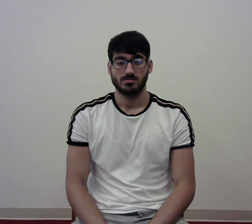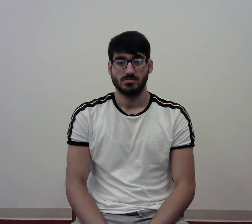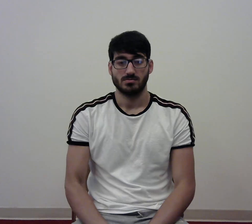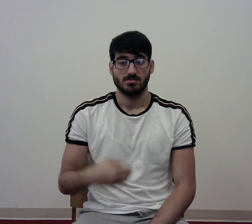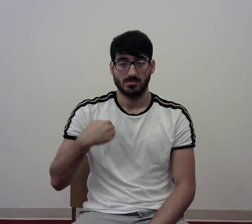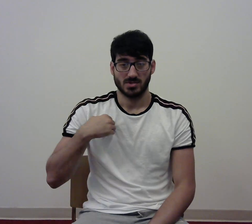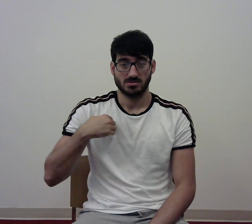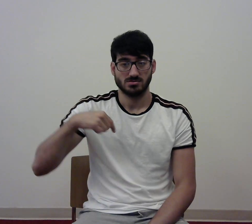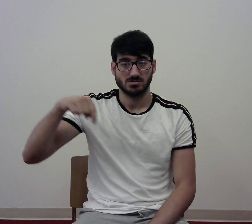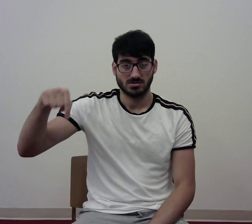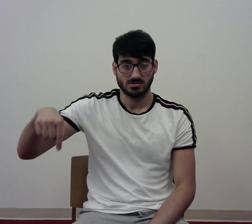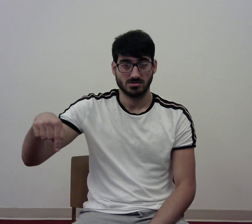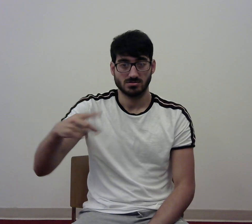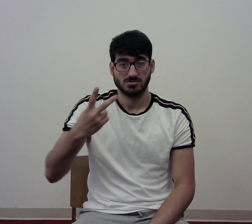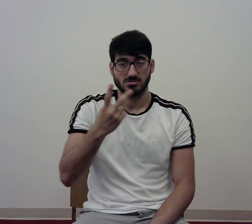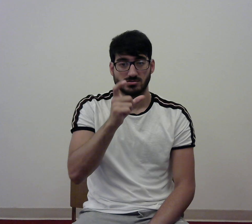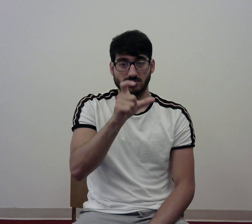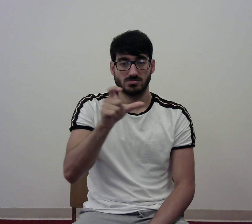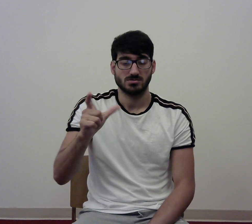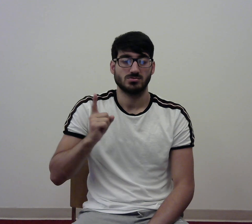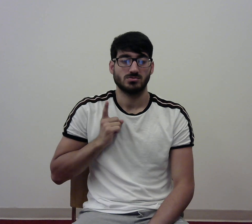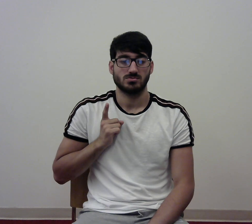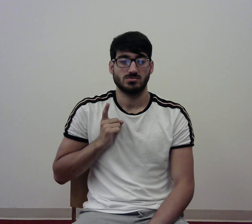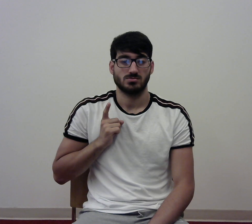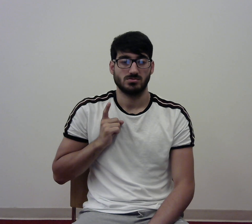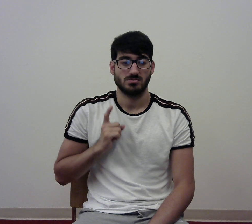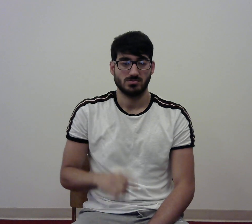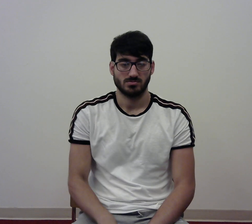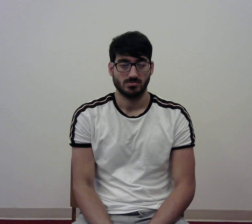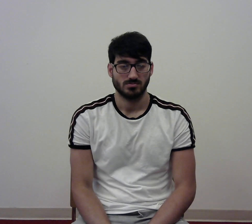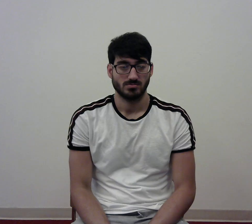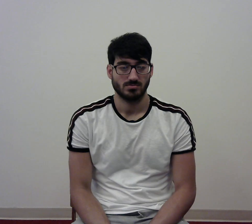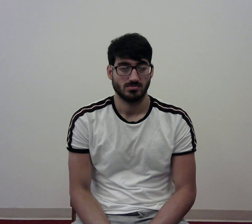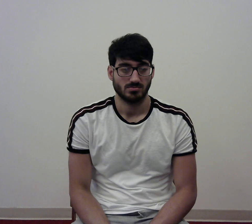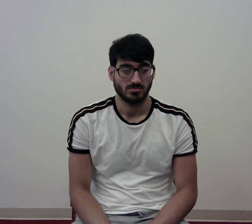Məni aşağıda 2 nəfər gözləyir